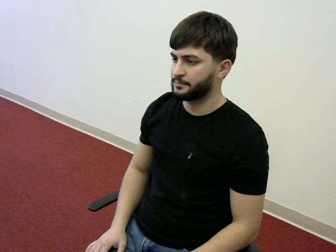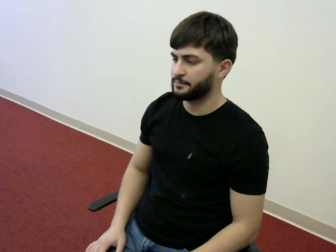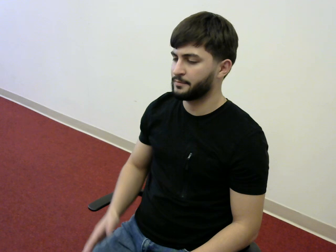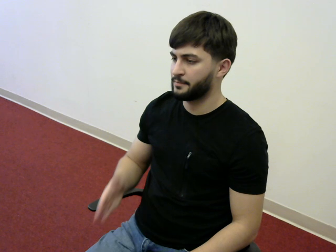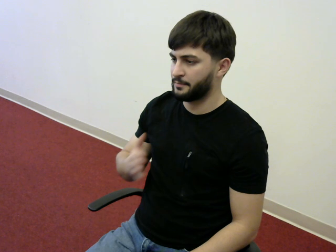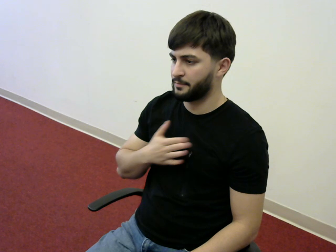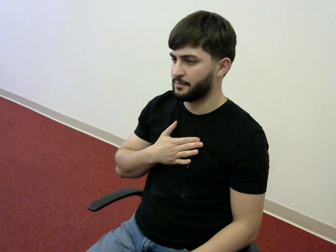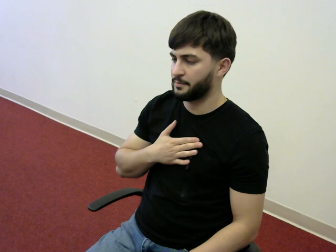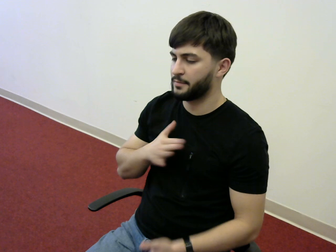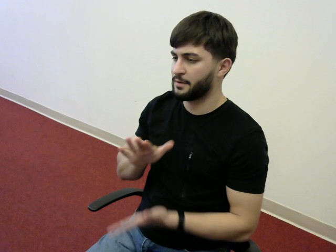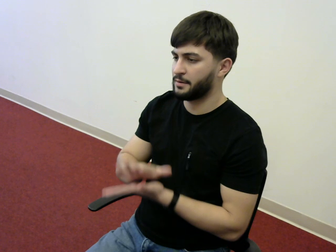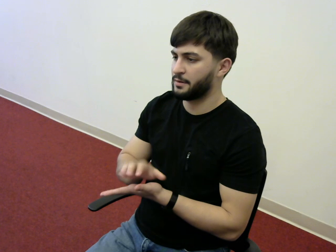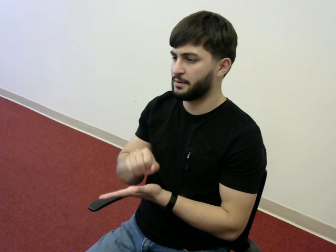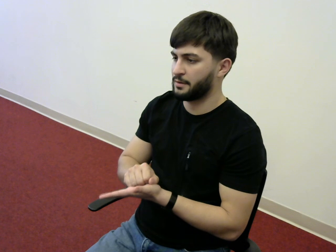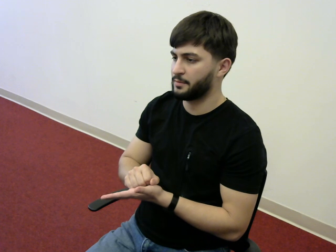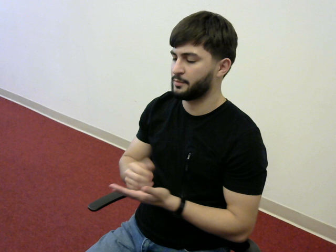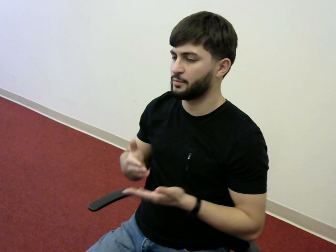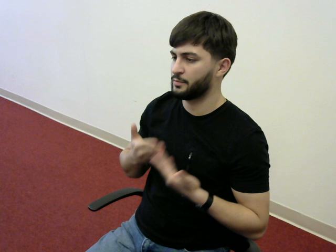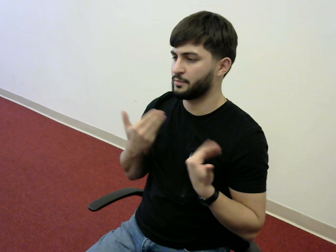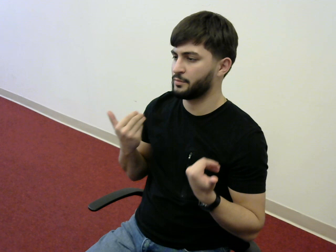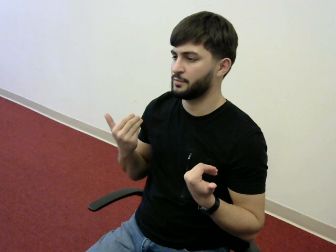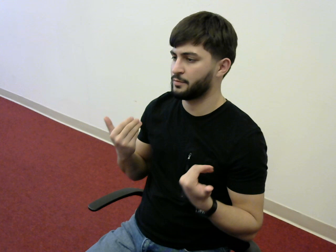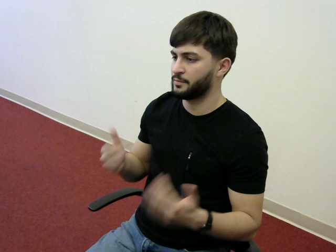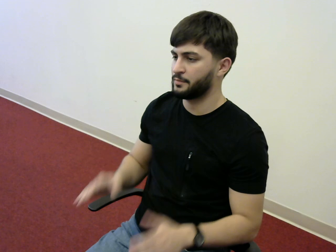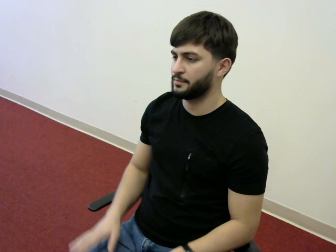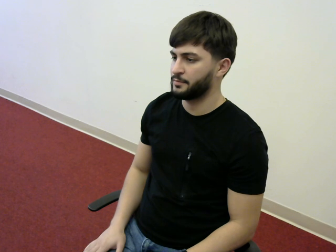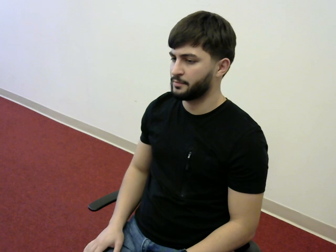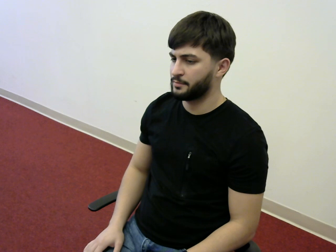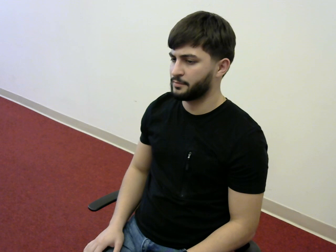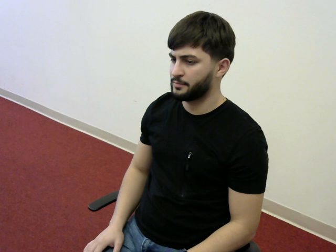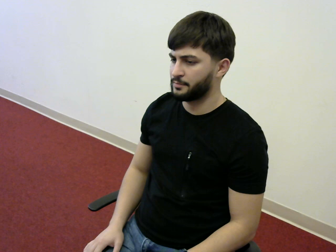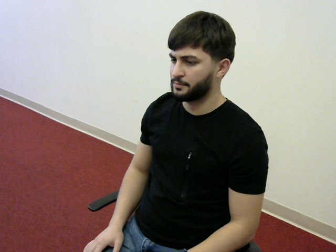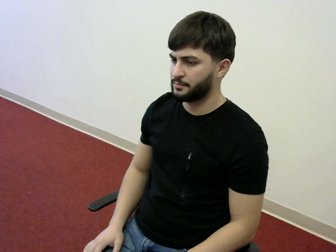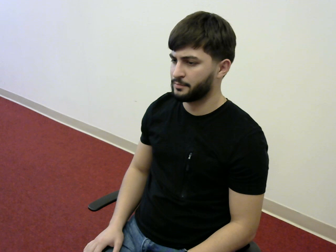Mənim ləqəbim yoxdur